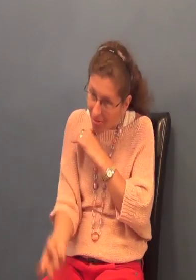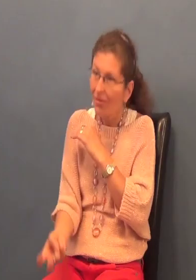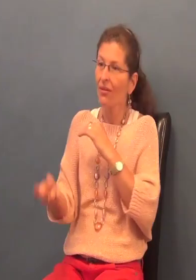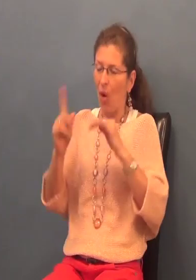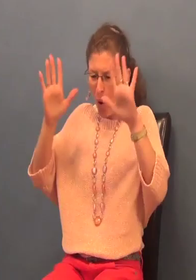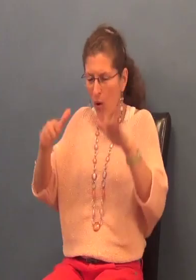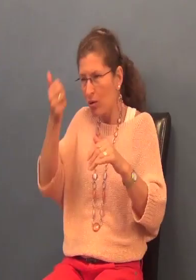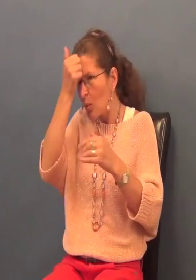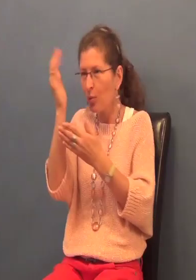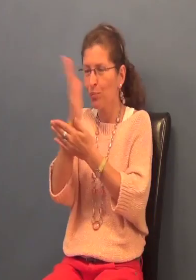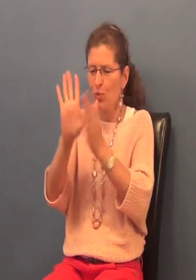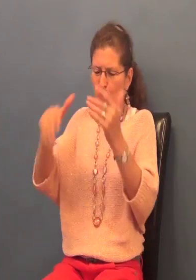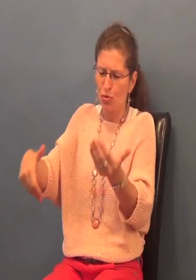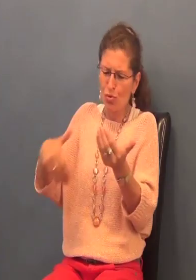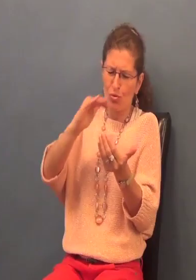Chłopiec zmartwił się. Słoik pękł. Chłopiec wziął psa na ręce i go pogłaskał.